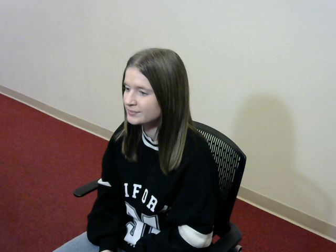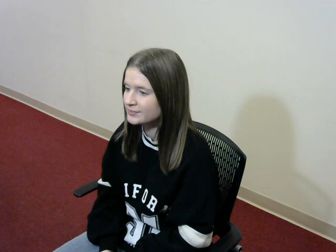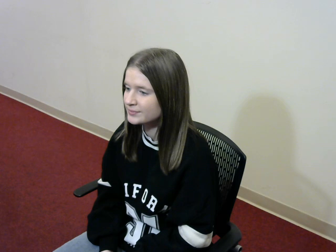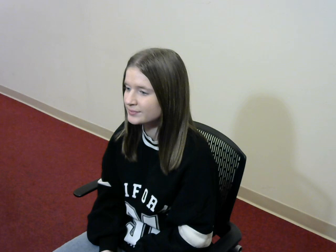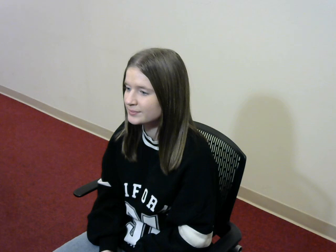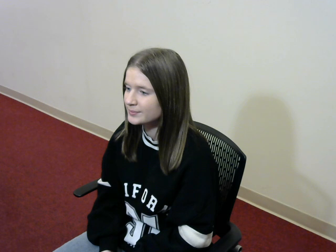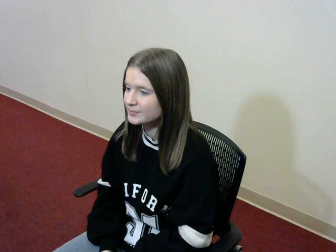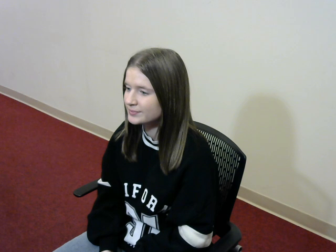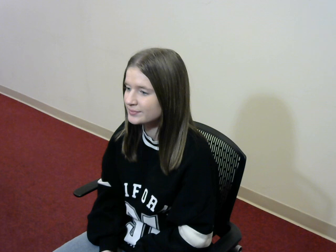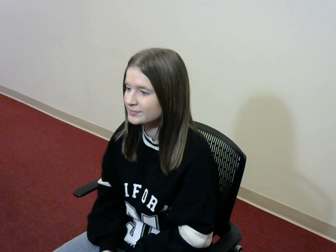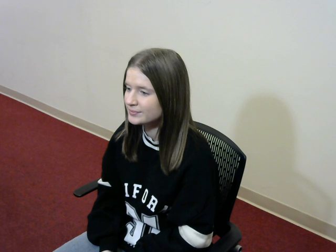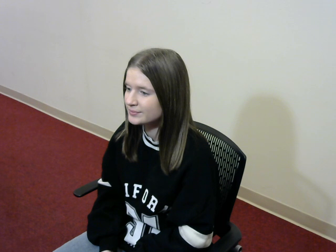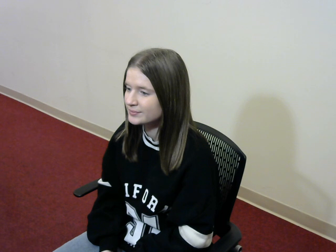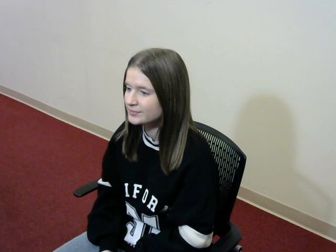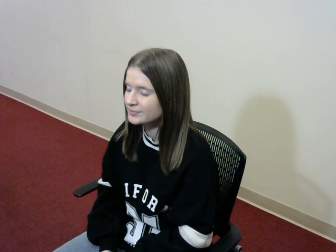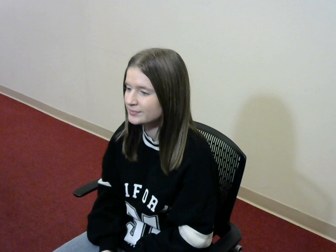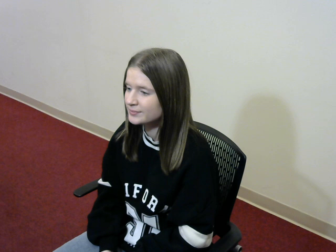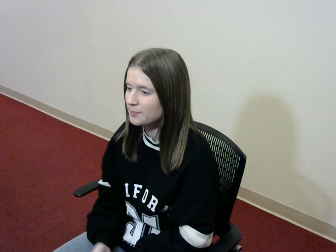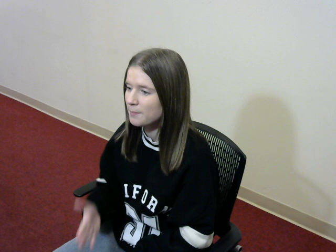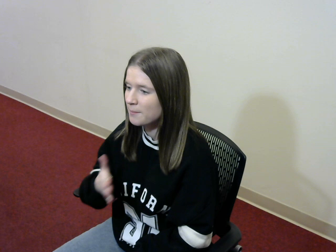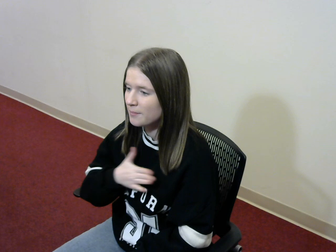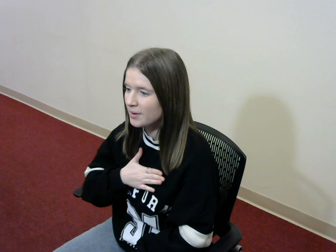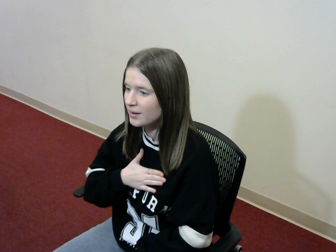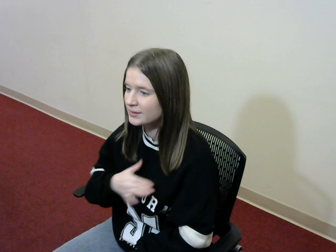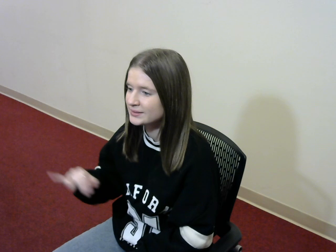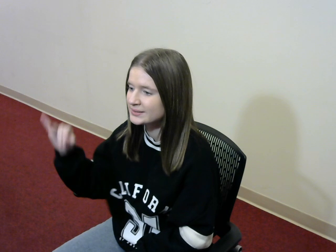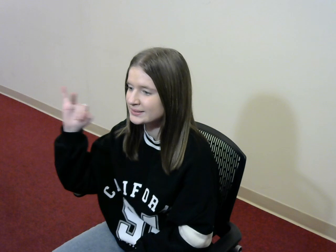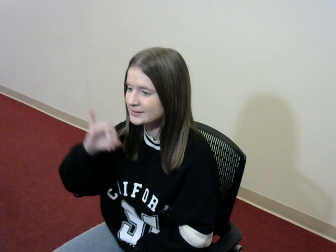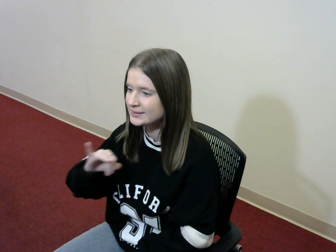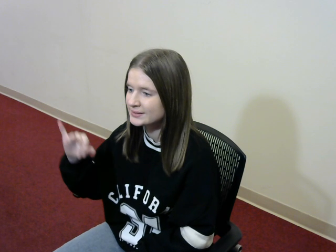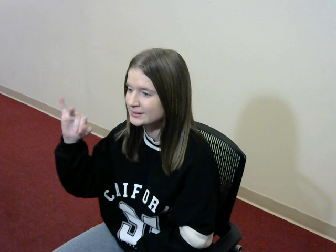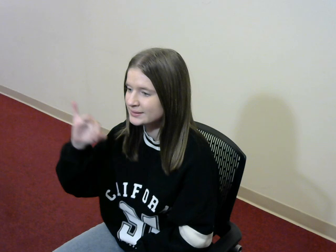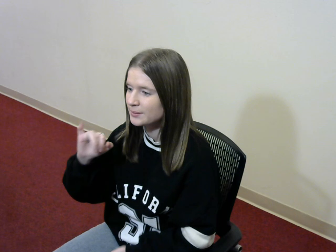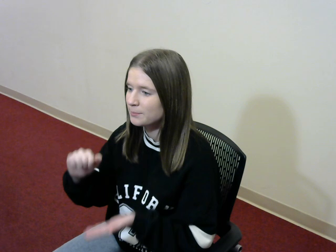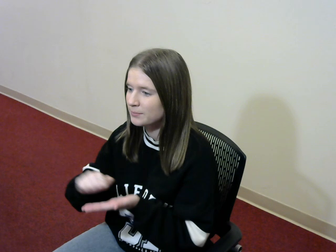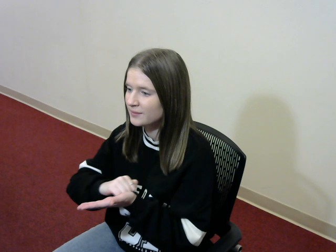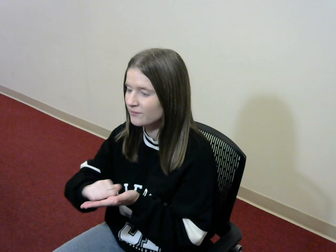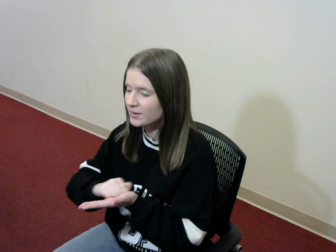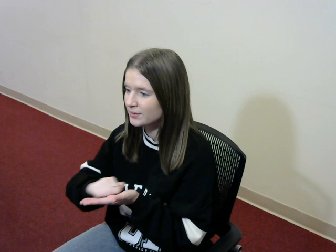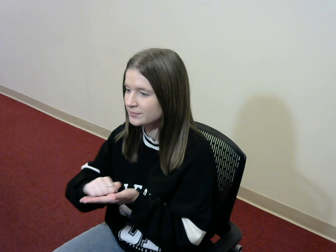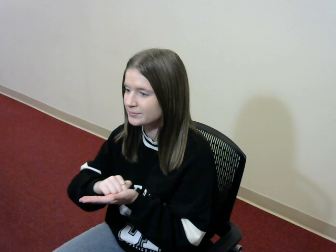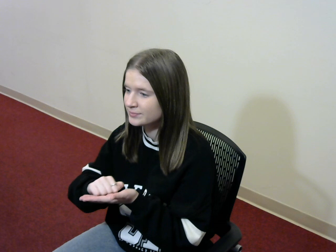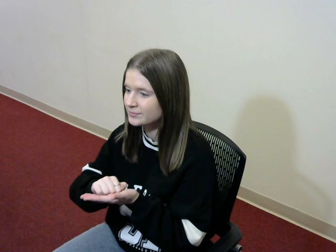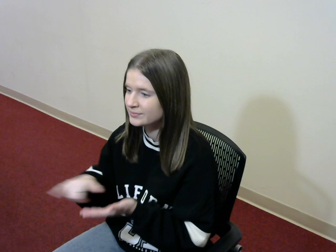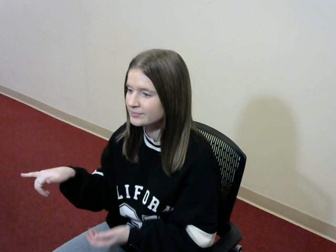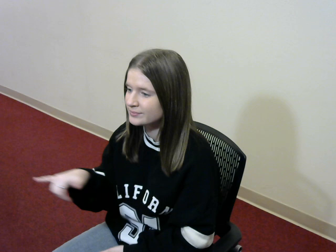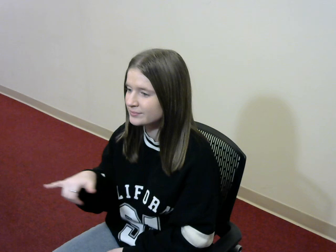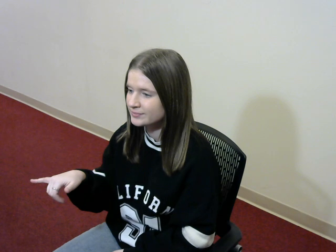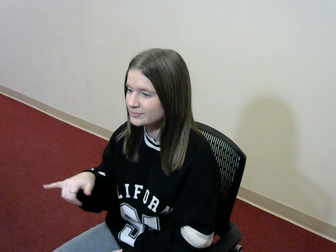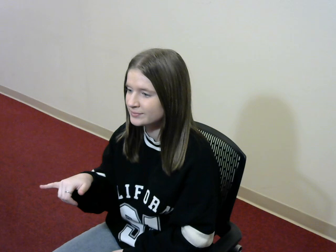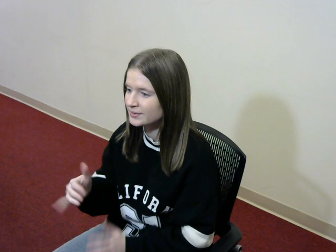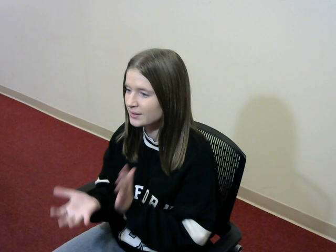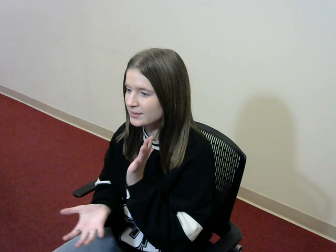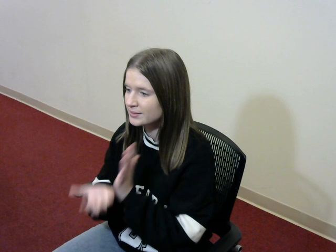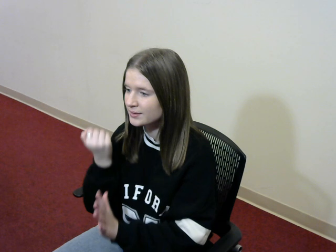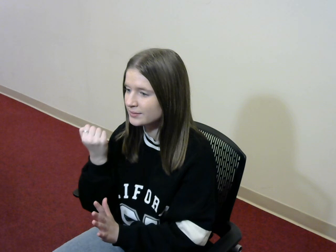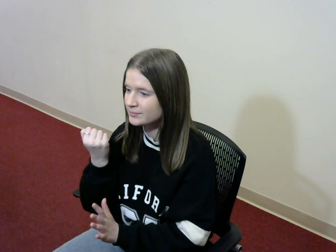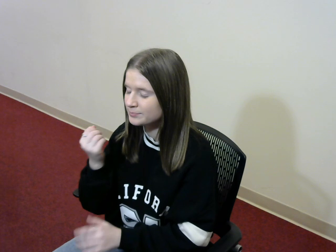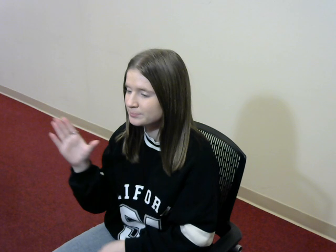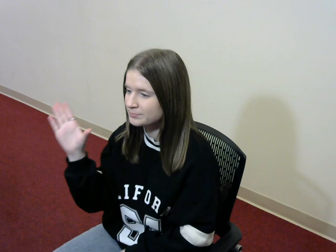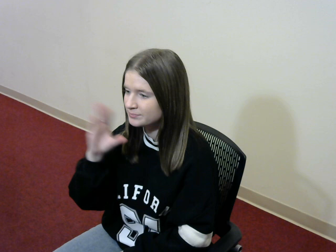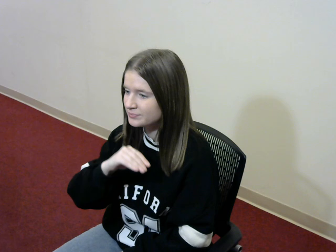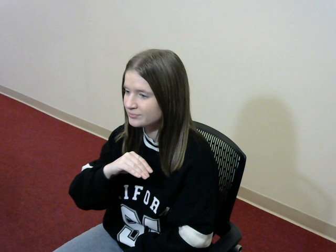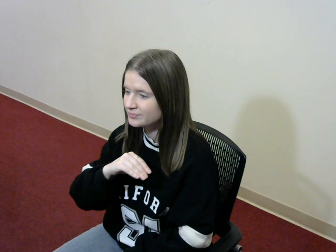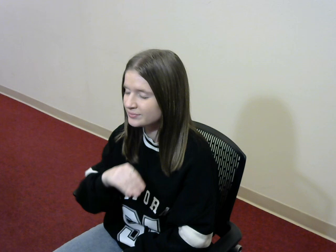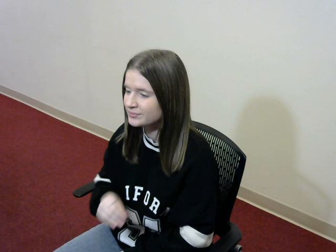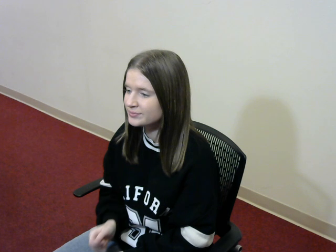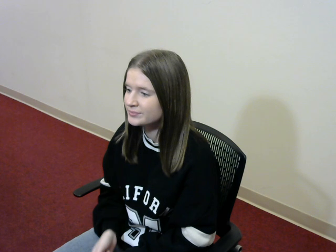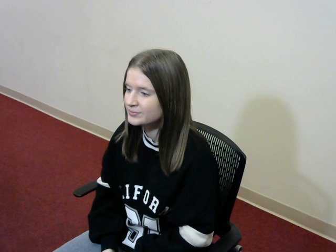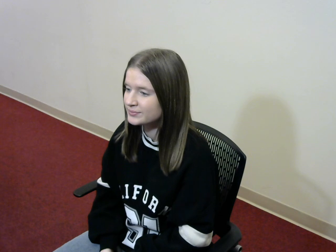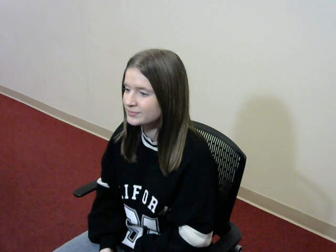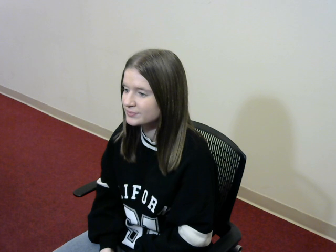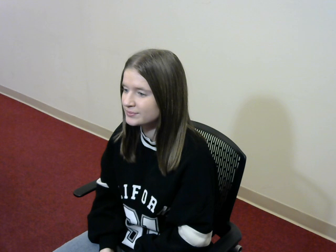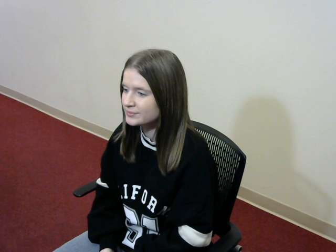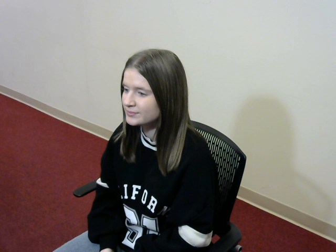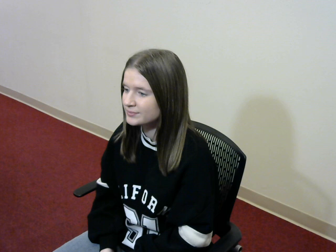Mən tarix sənədləri hardan götürə bilərəm?